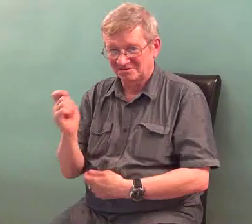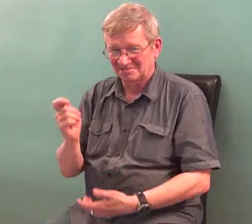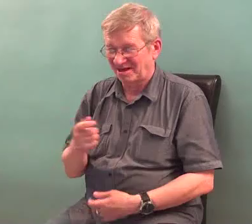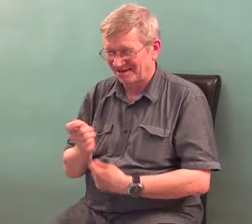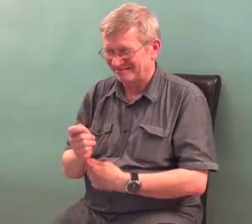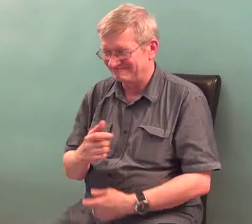Ja mam łowić ryby?